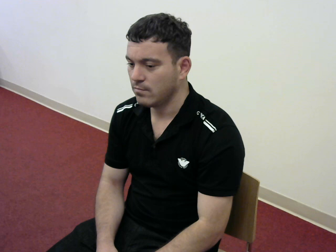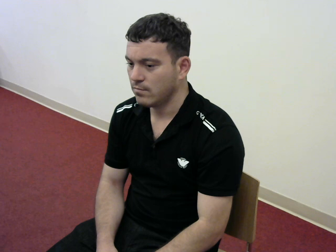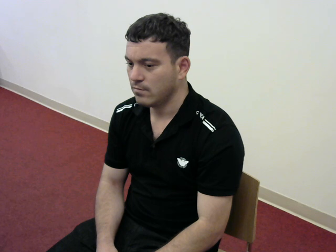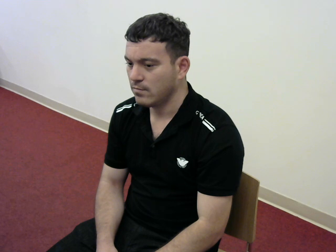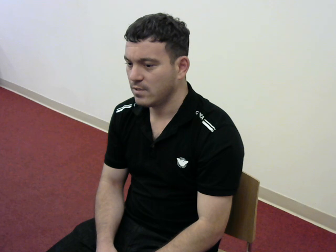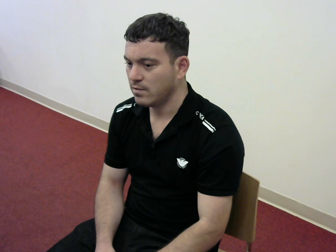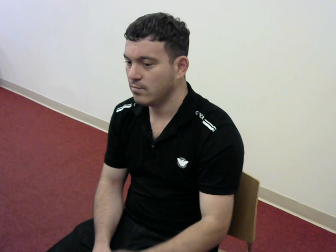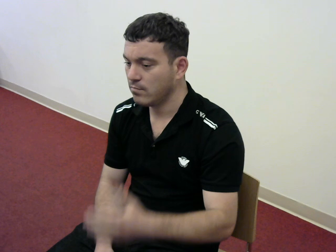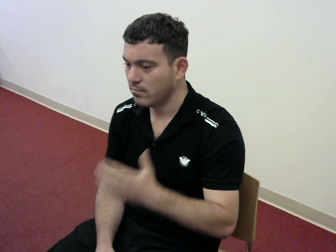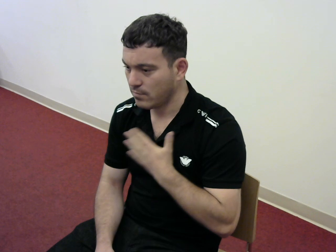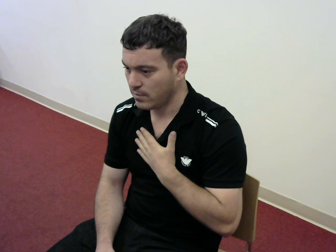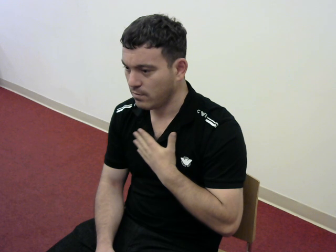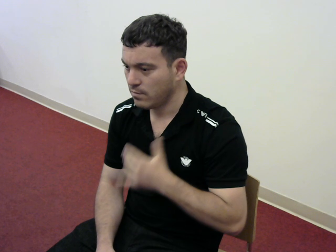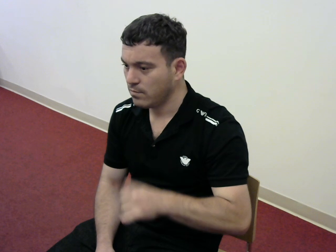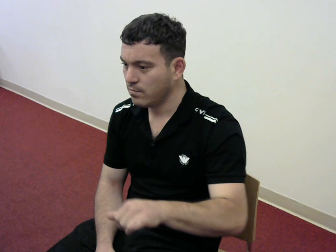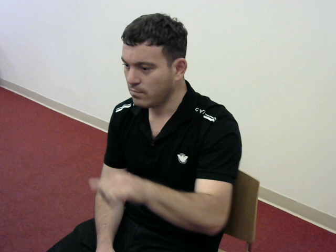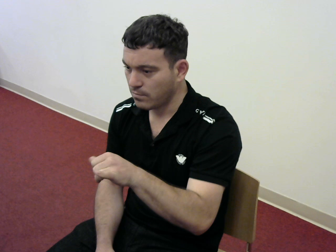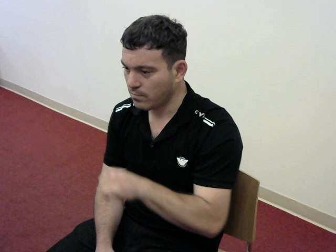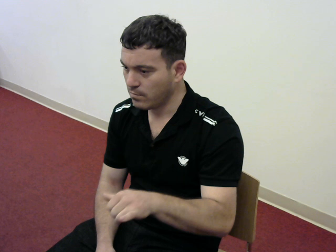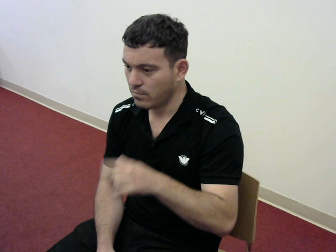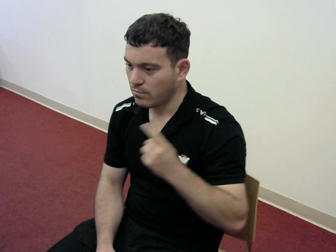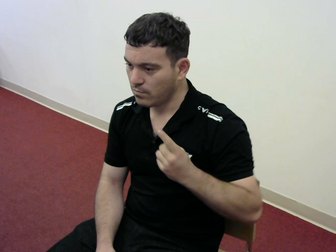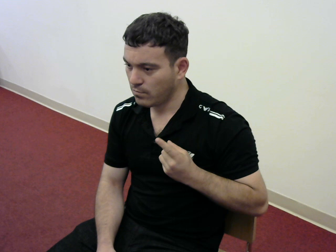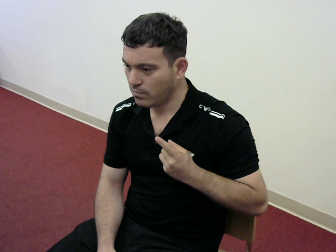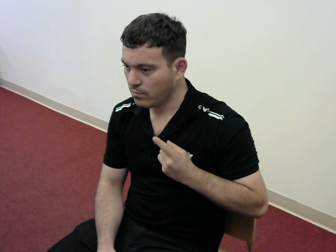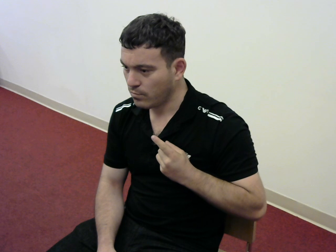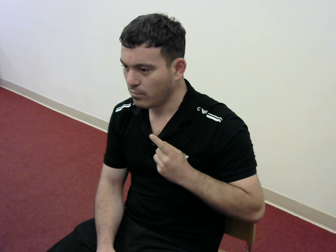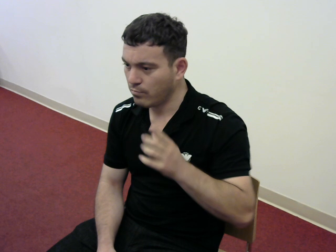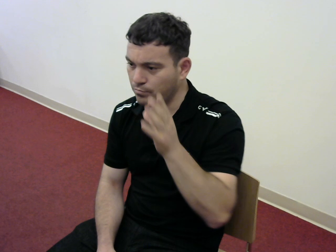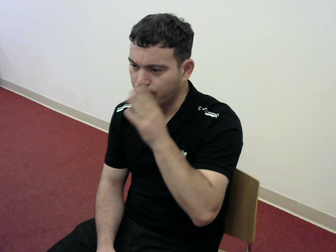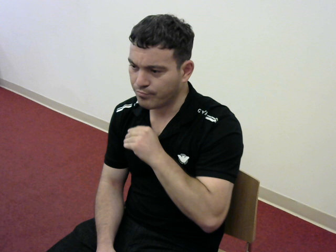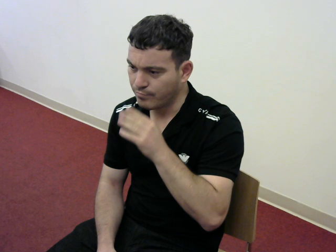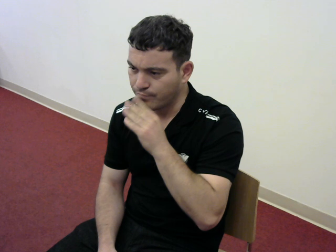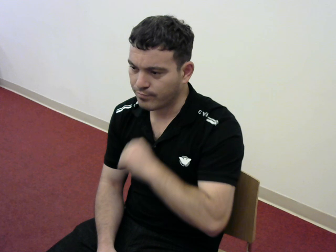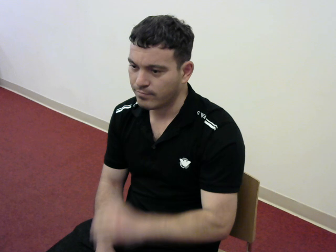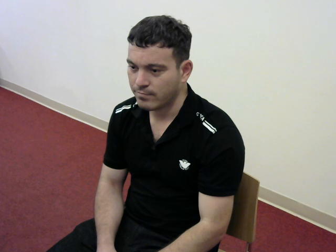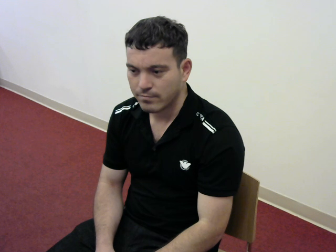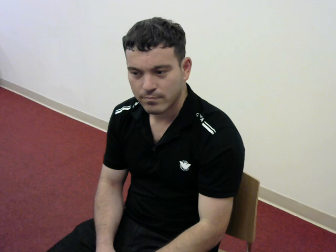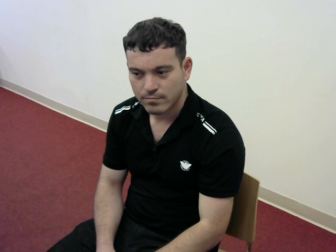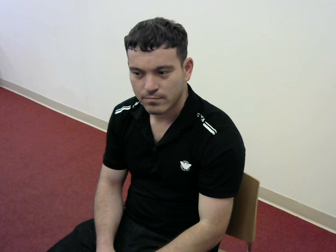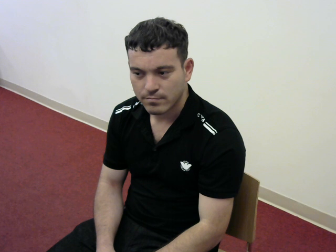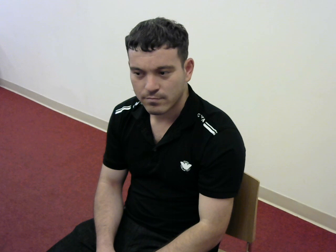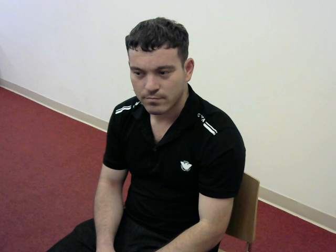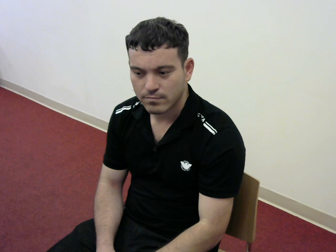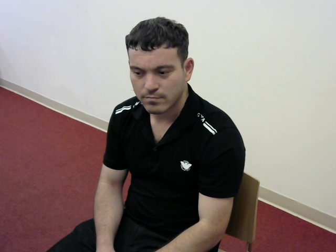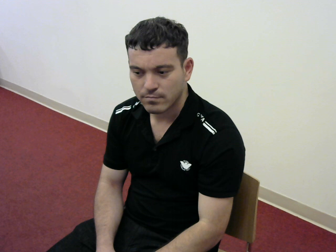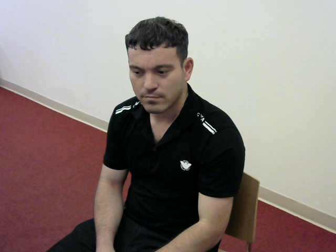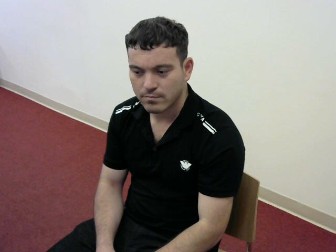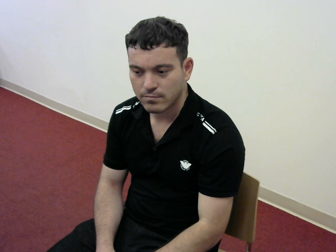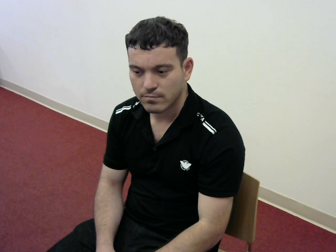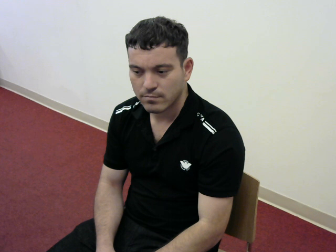Mən harda gözləyə bilərəm?